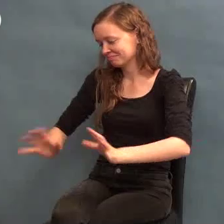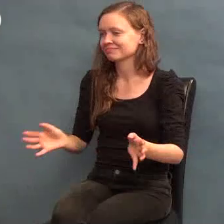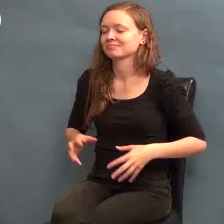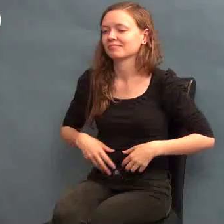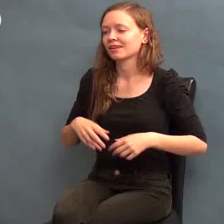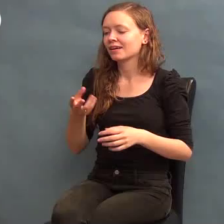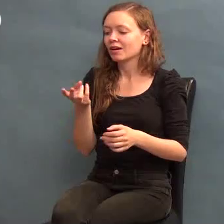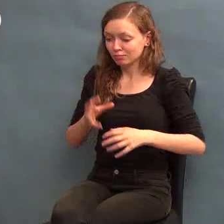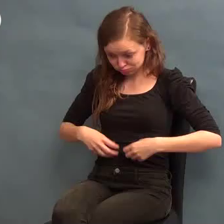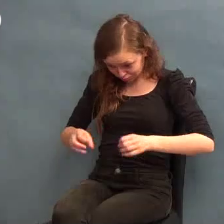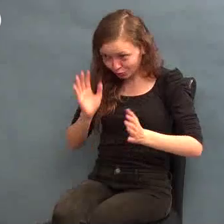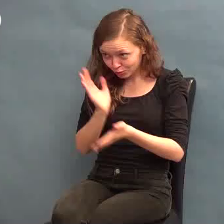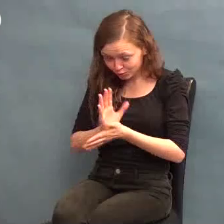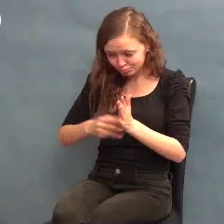Wrzucił już wszystkie gruszki z fartucha.